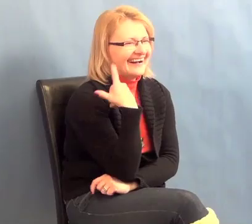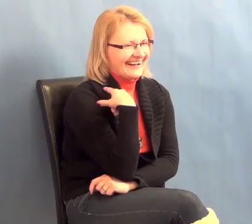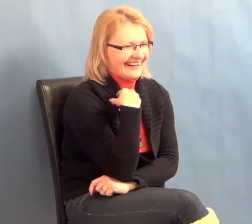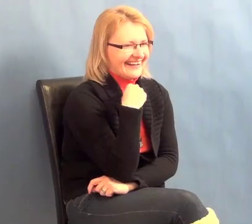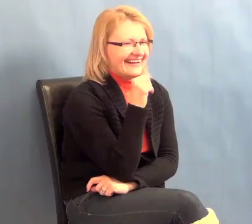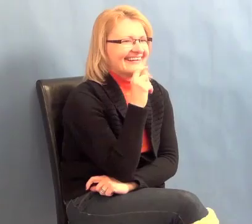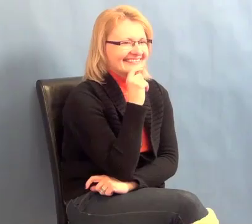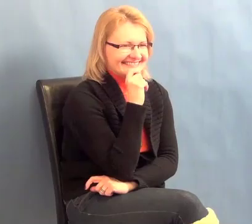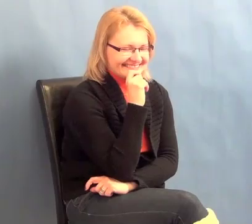No tak.